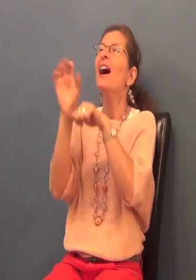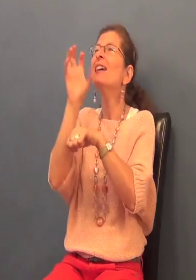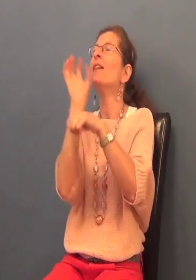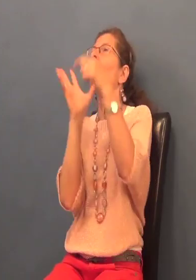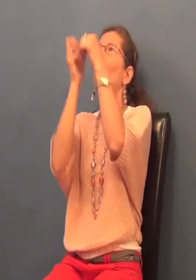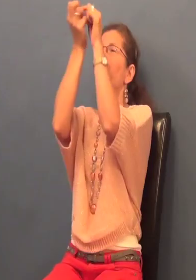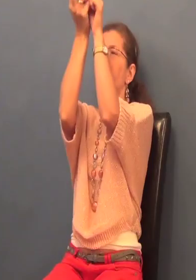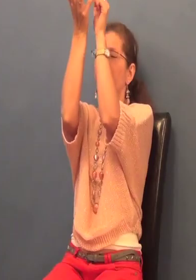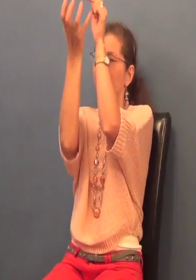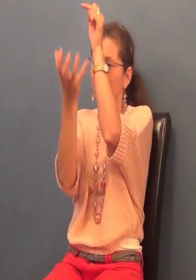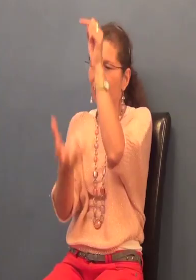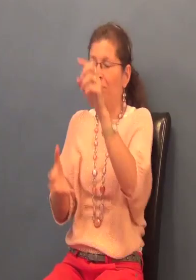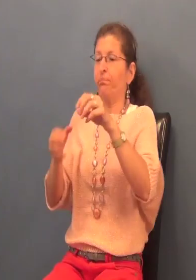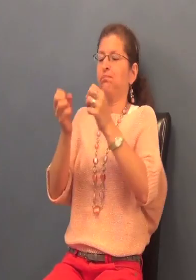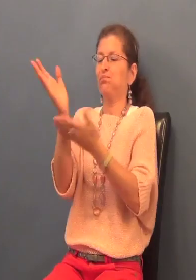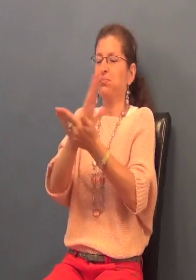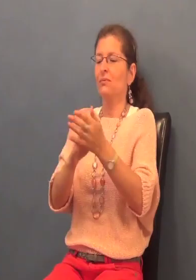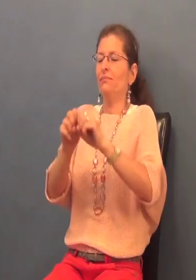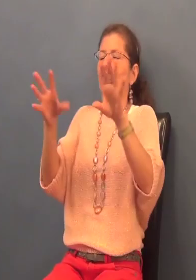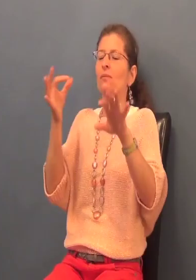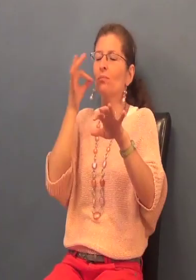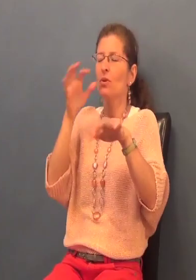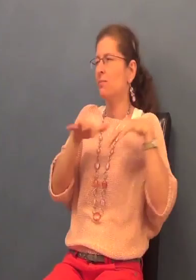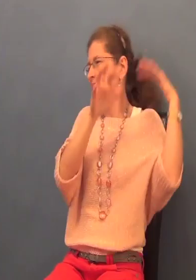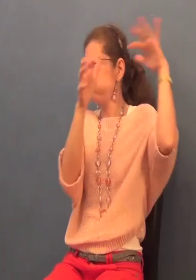Ul spadł i rozbił się, a ze środka wyleciał rój pszczół.